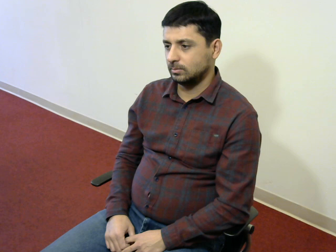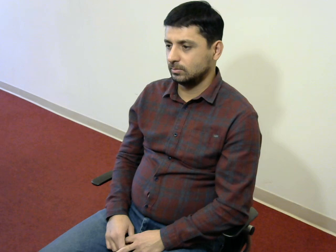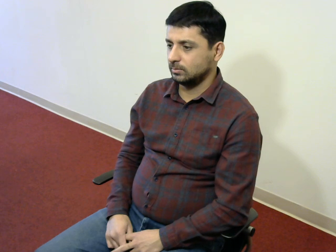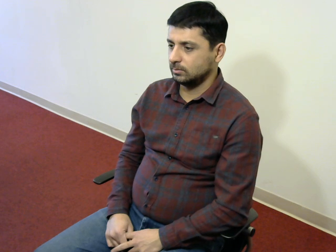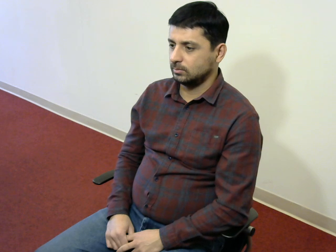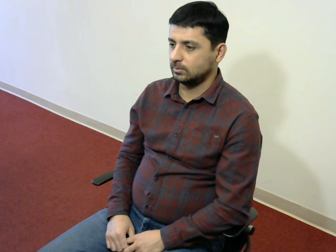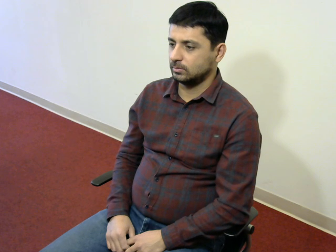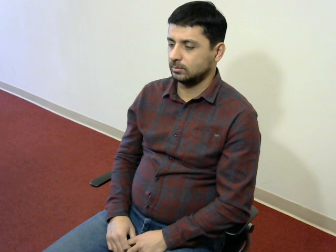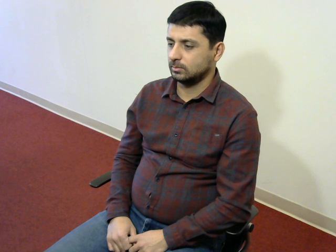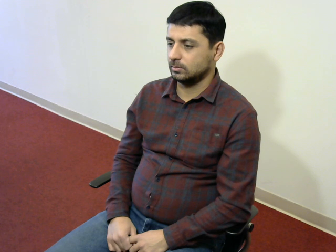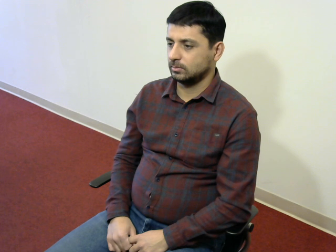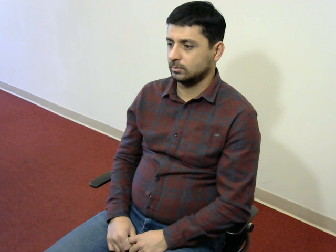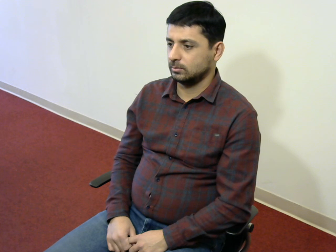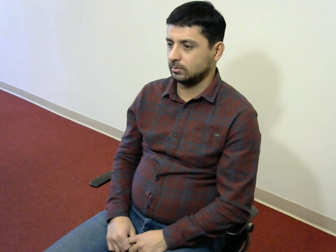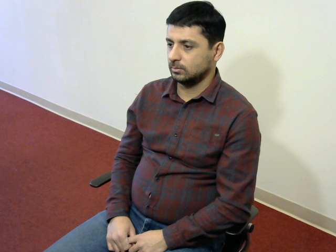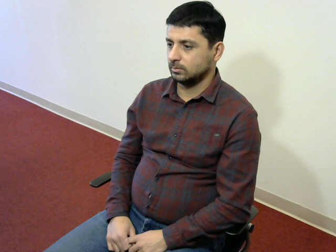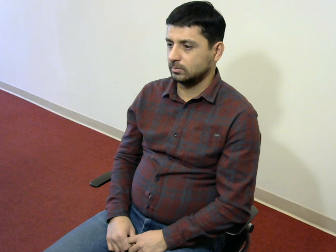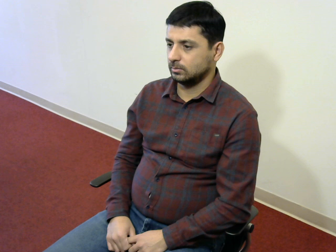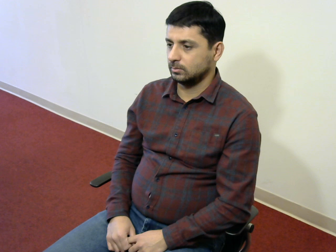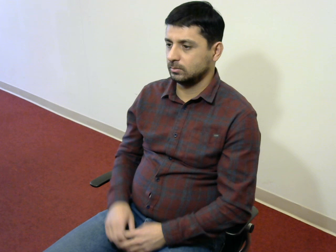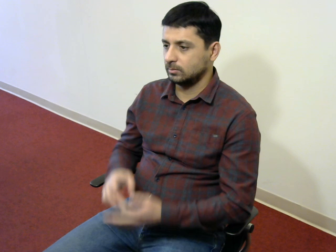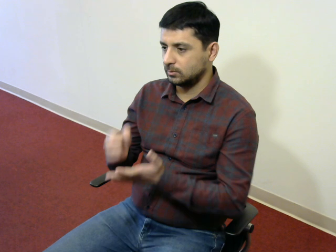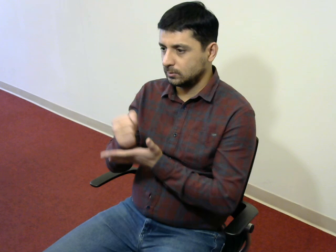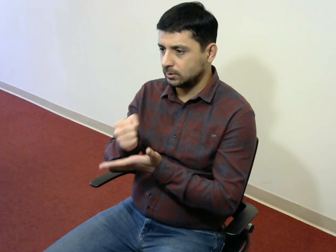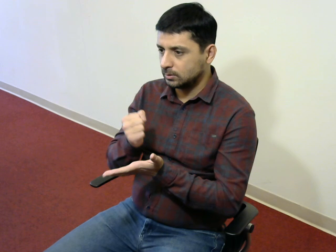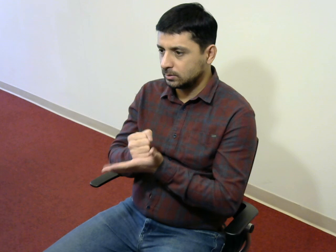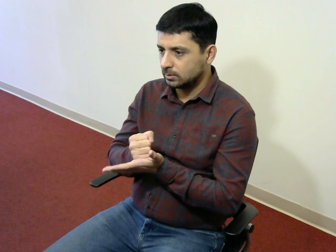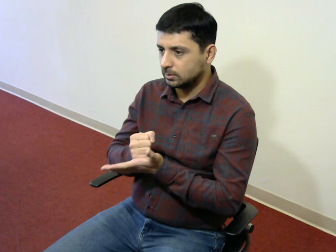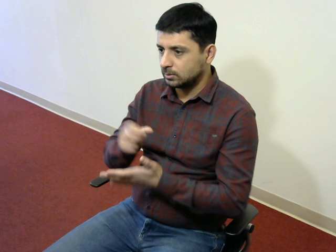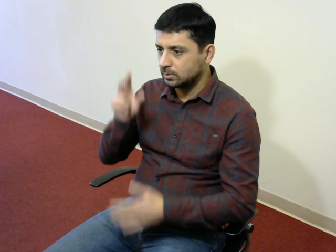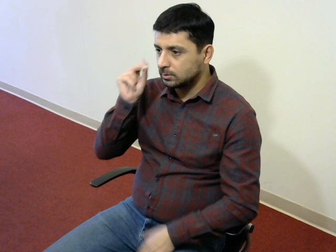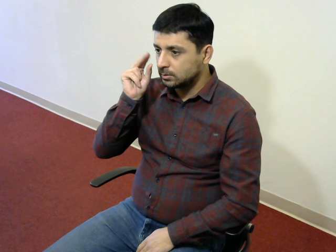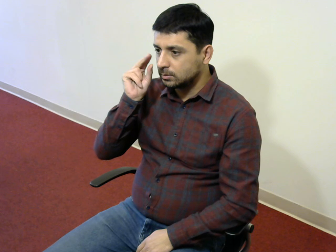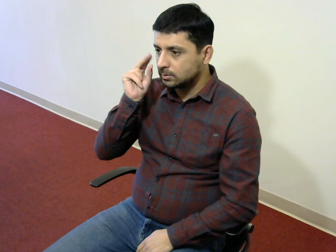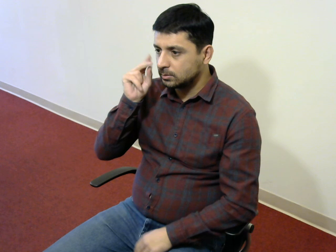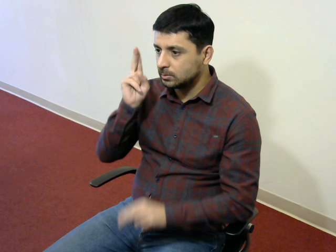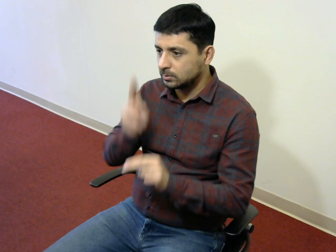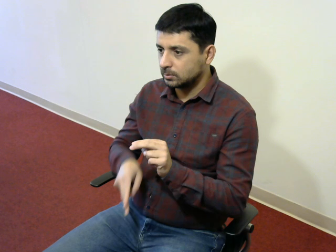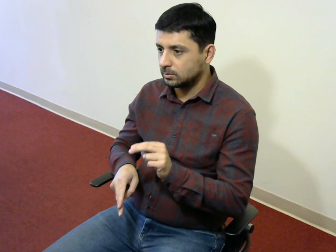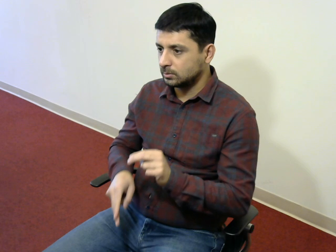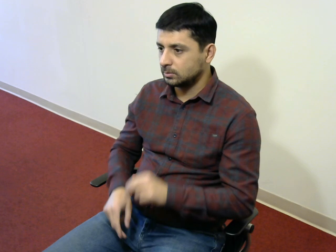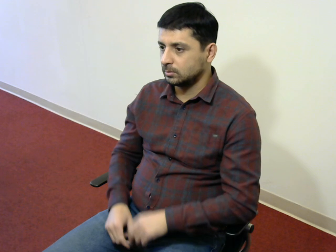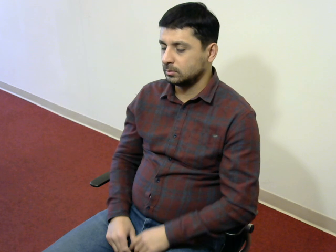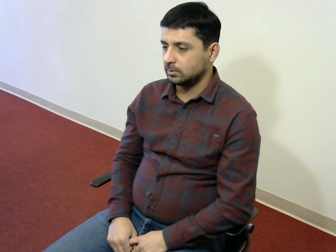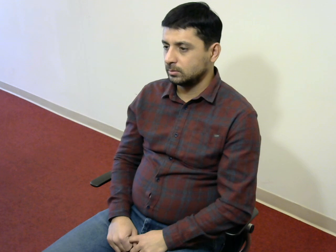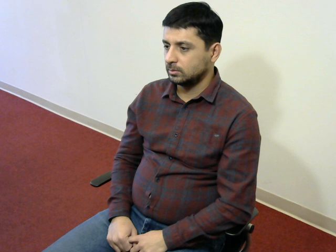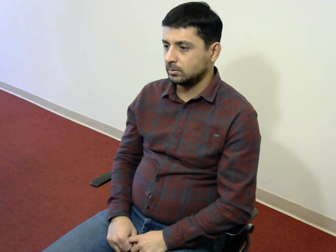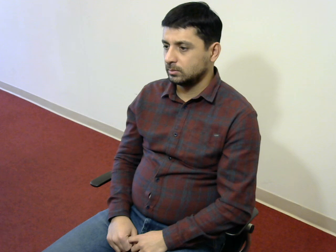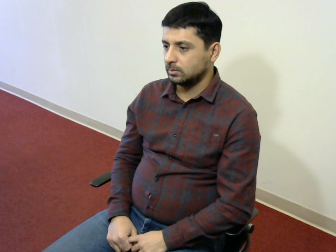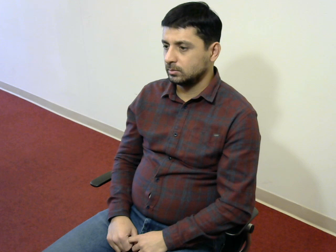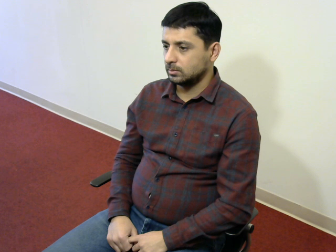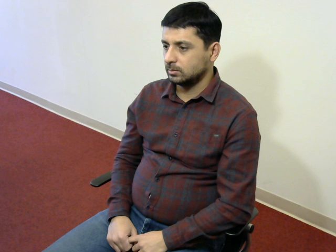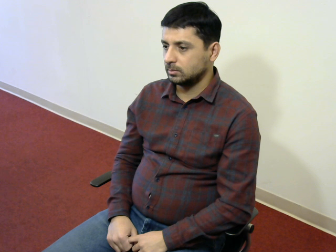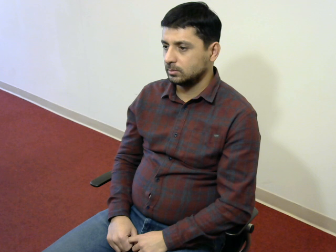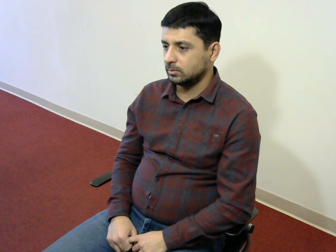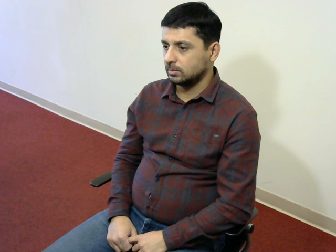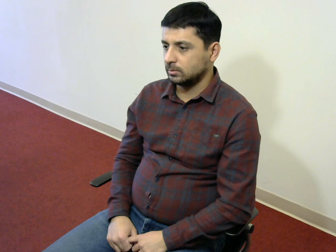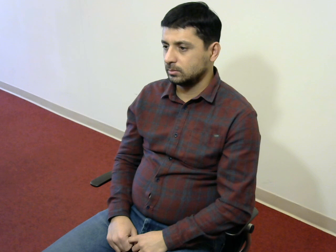Viza nə vaxt bitir?